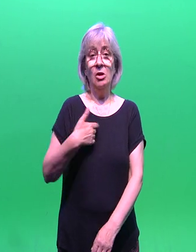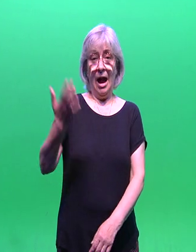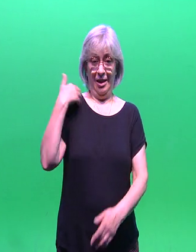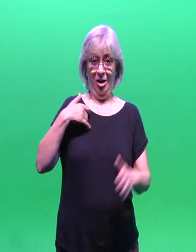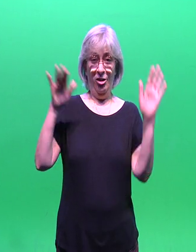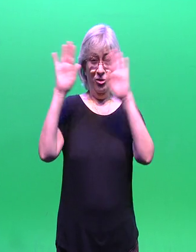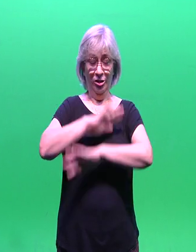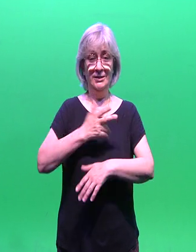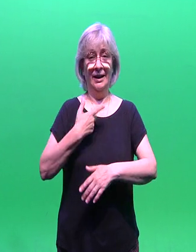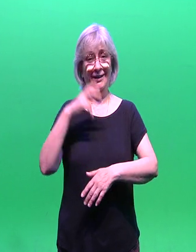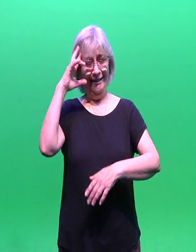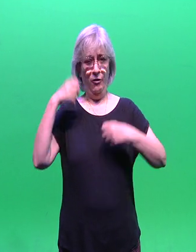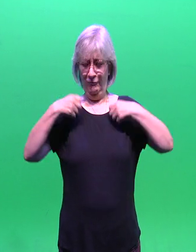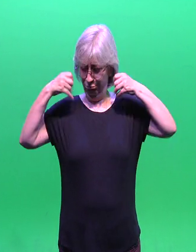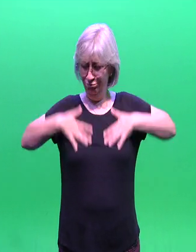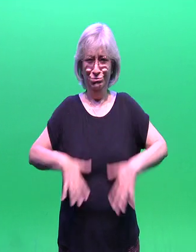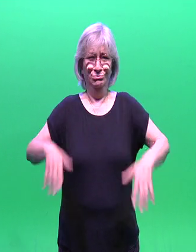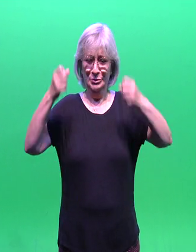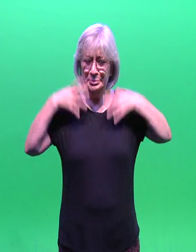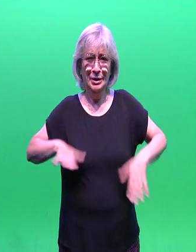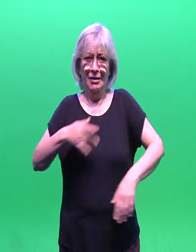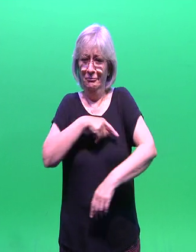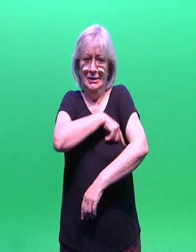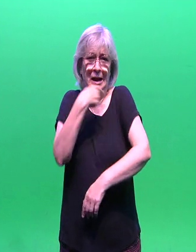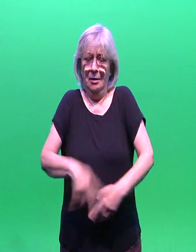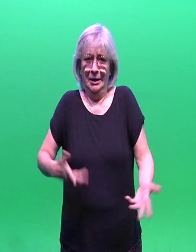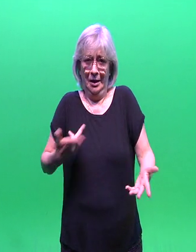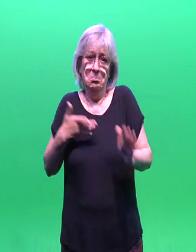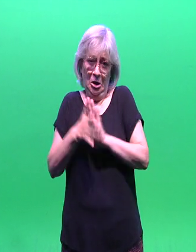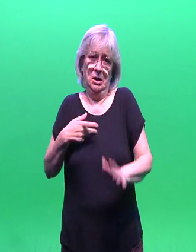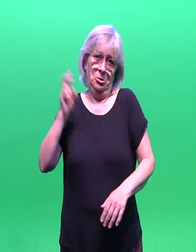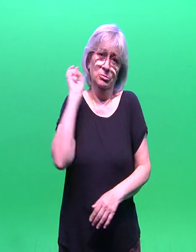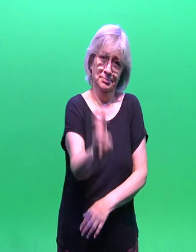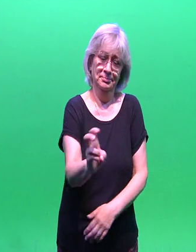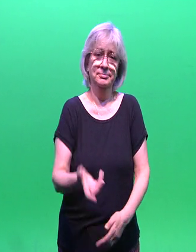Ahir a la nit estava dormint i no parava de suar, tenia molta febre, per això vinc.